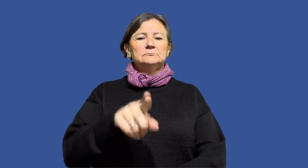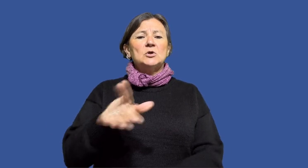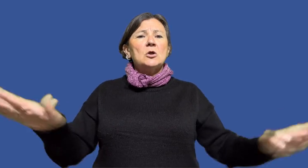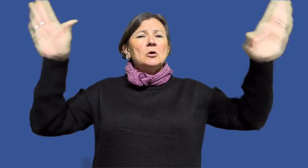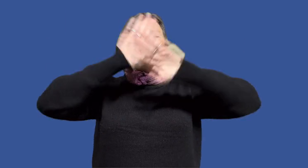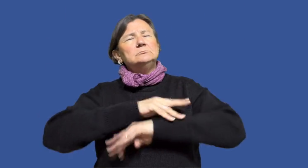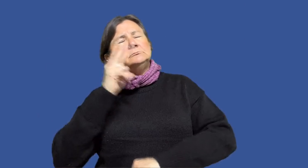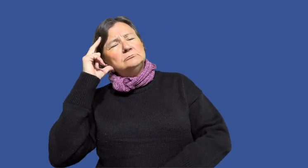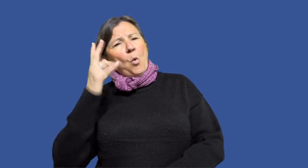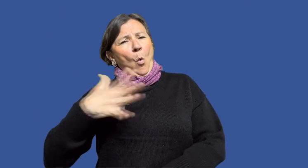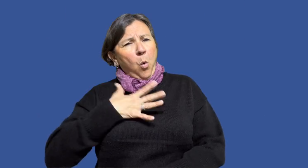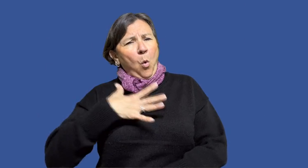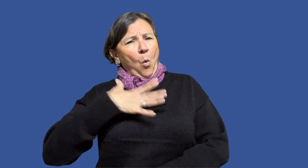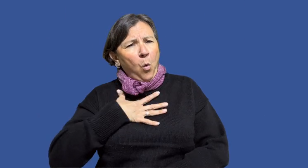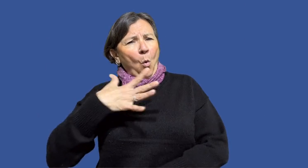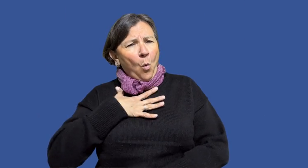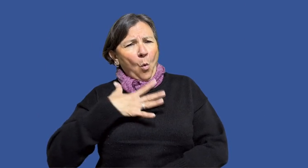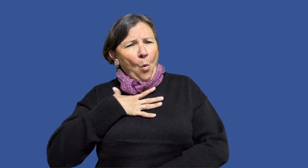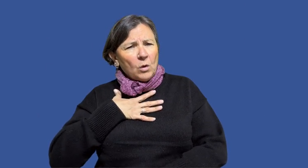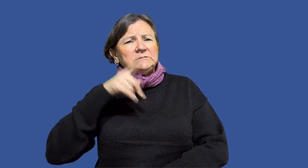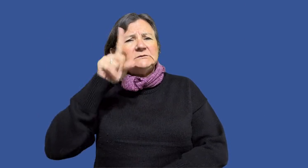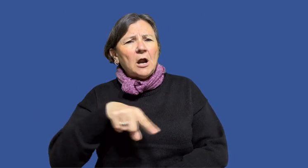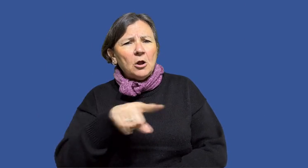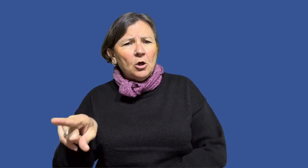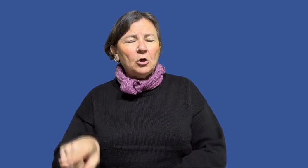Tens tos a la nit?